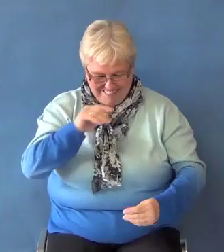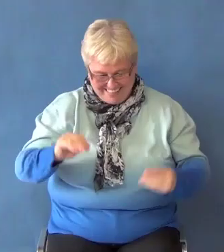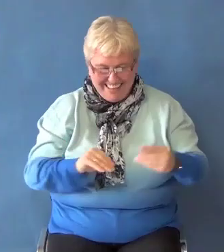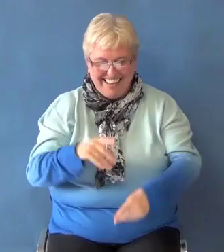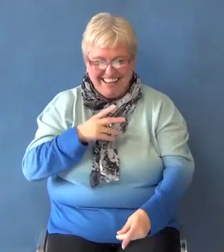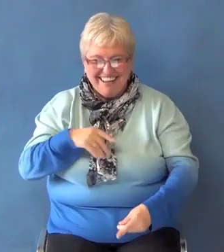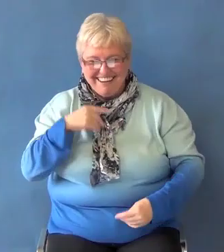Lepiej zamienić.